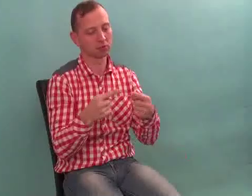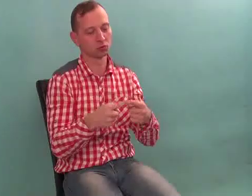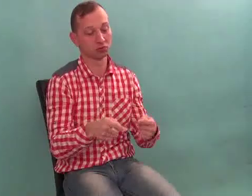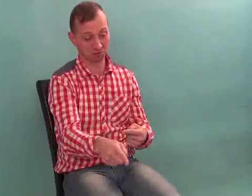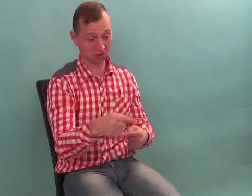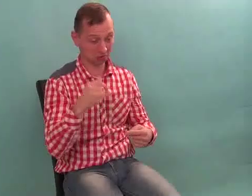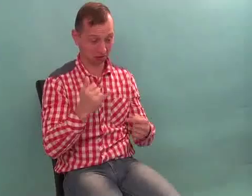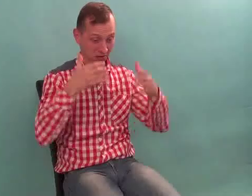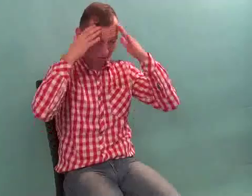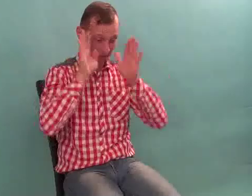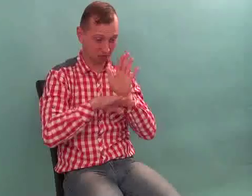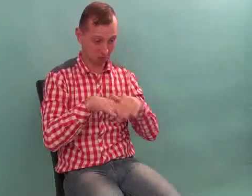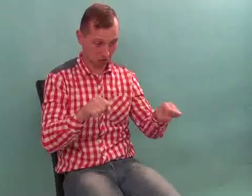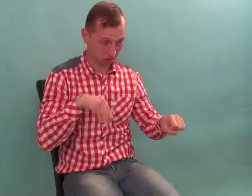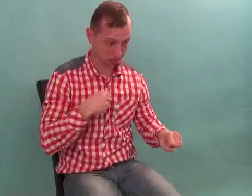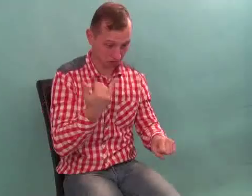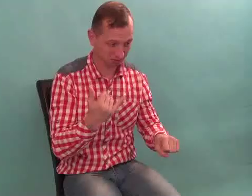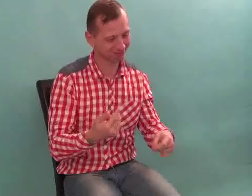Dziecko ze zwykłym kaskiem na motorze nie może, nie pasuje.